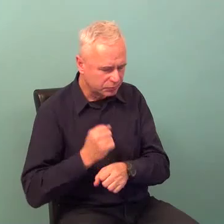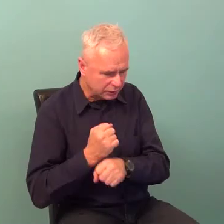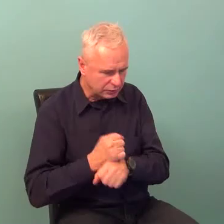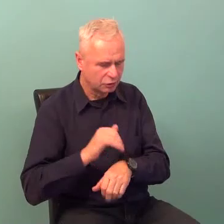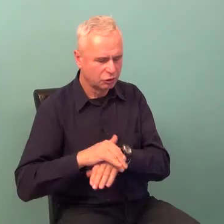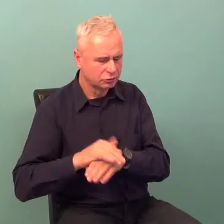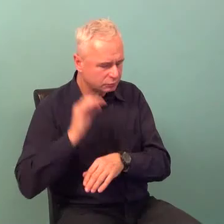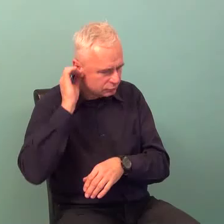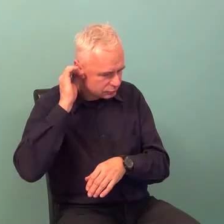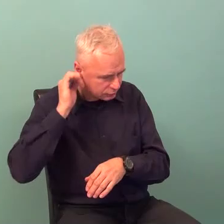Do koleżanki.